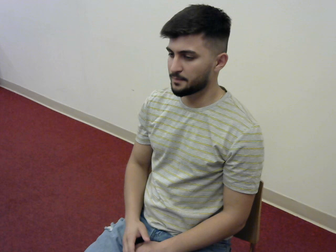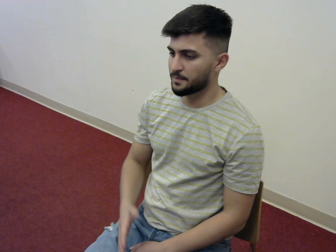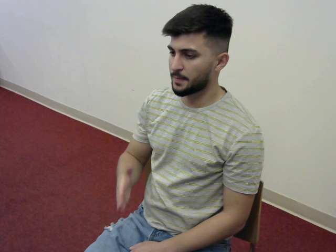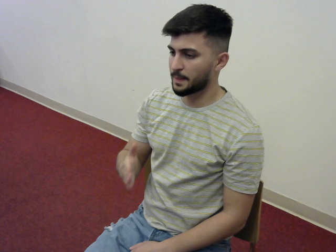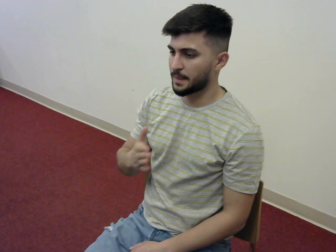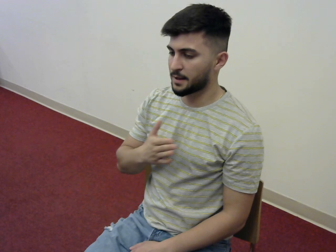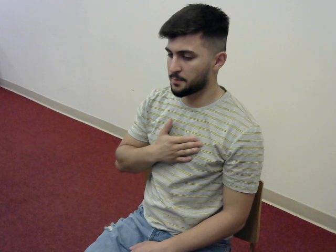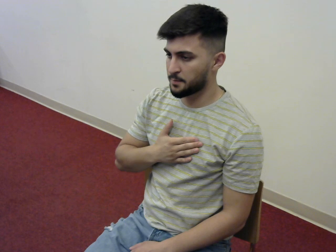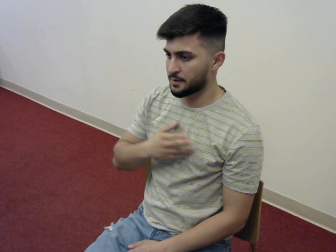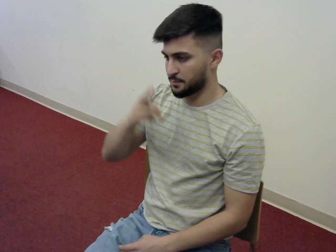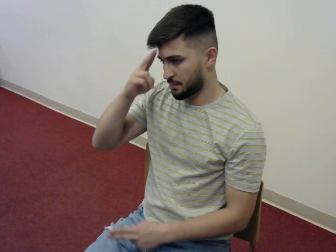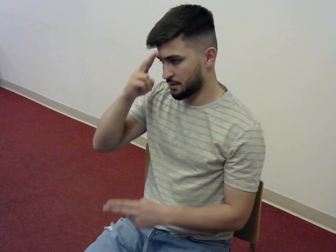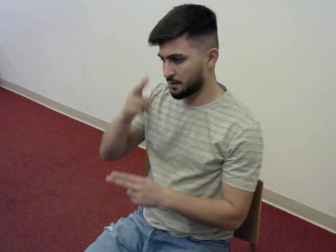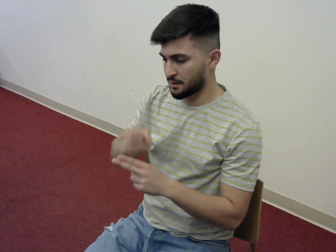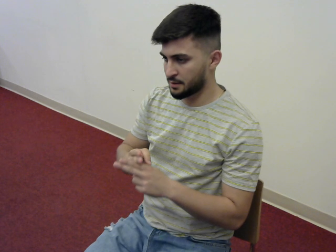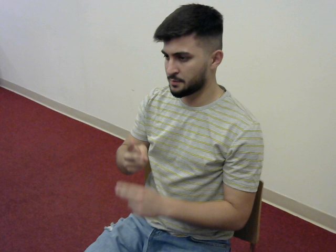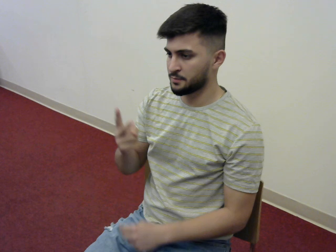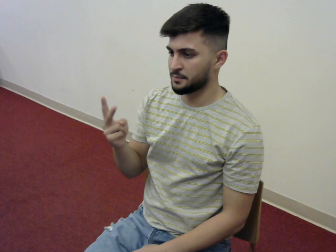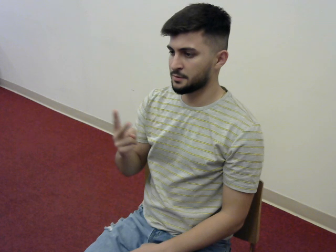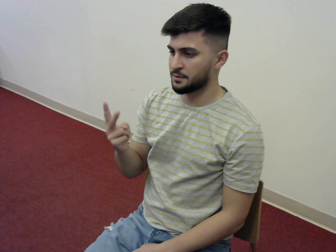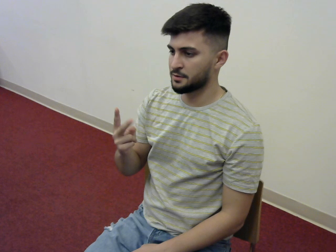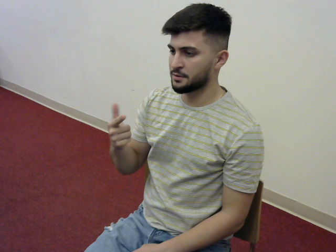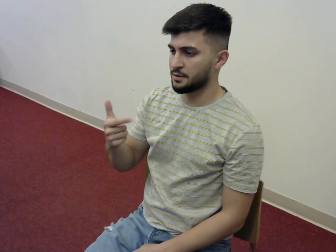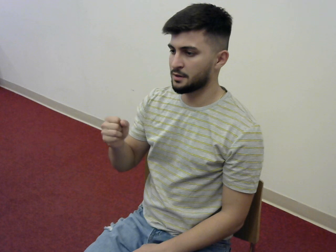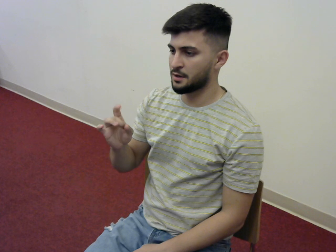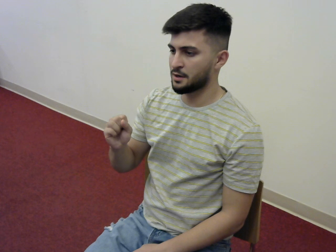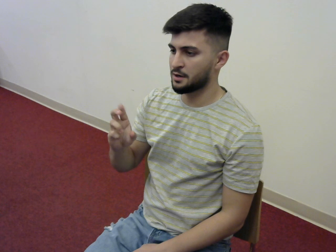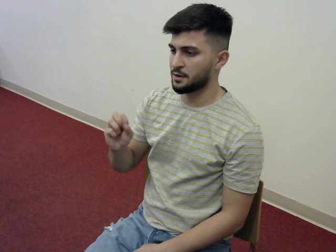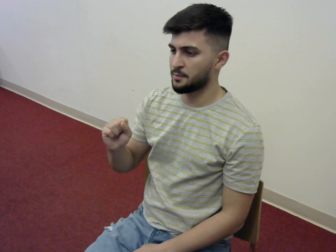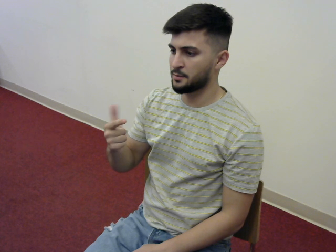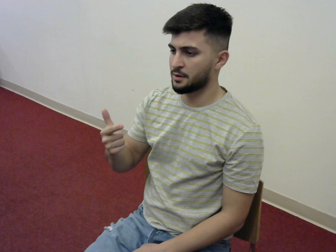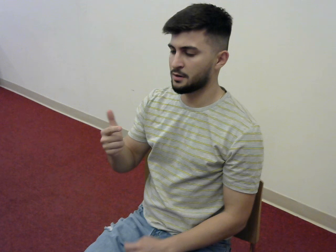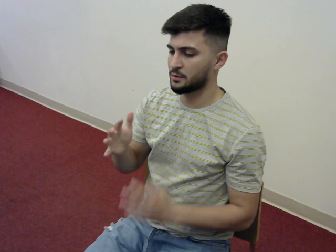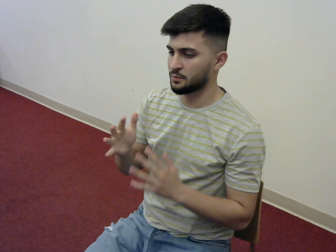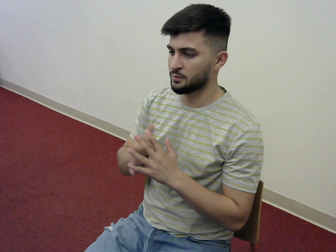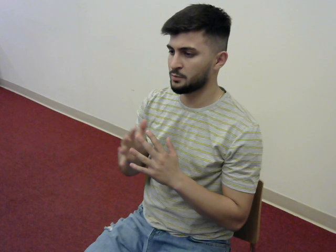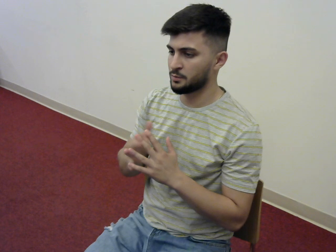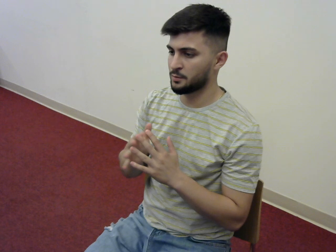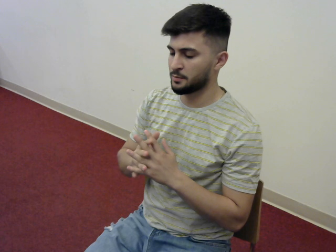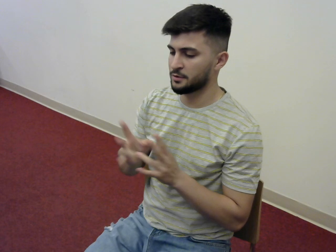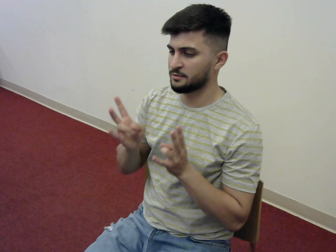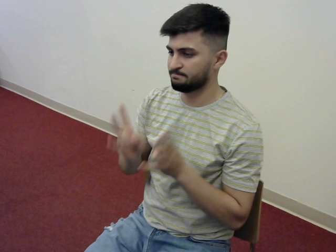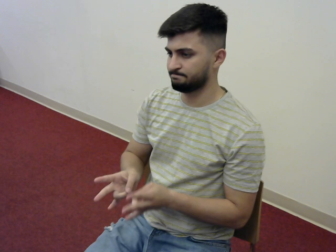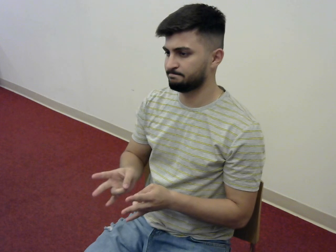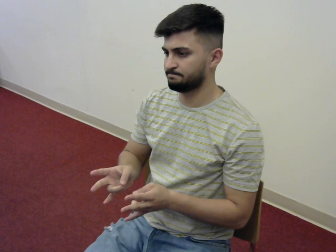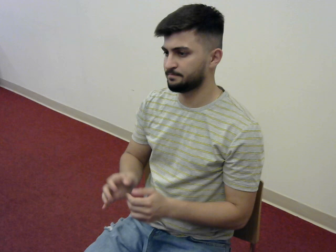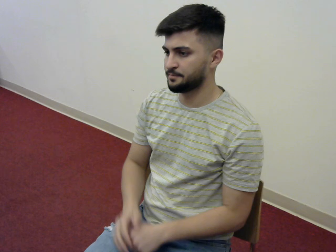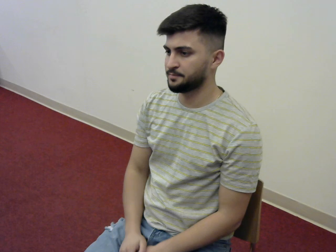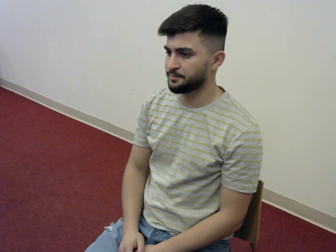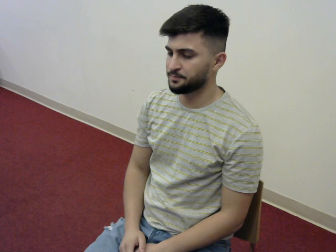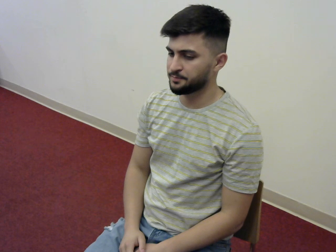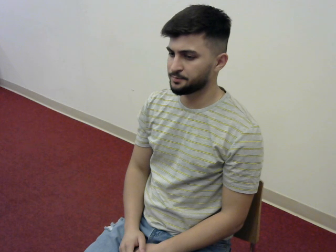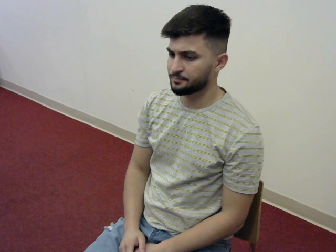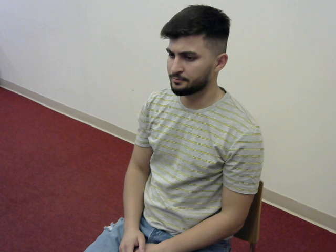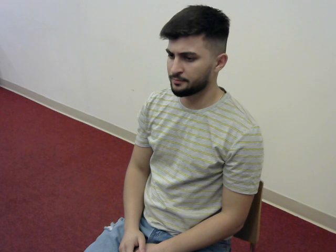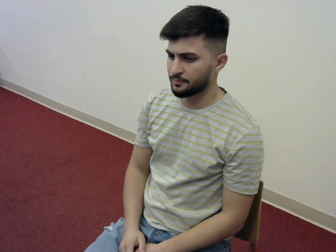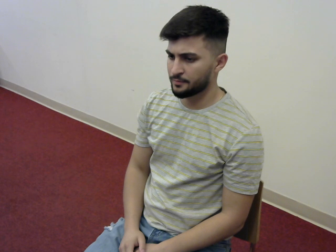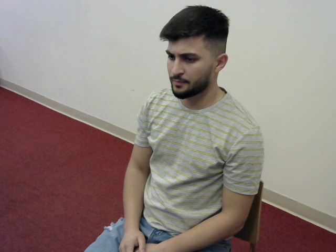Mənim qardaşım 2-ci Qarabağ müharibəsinin qazisidir